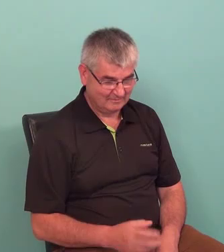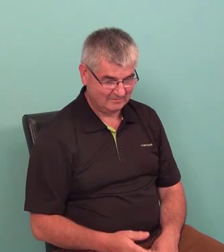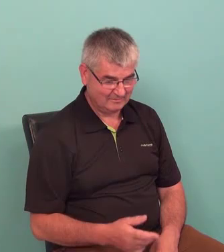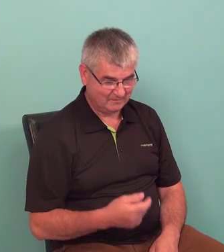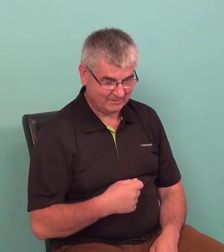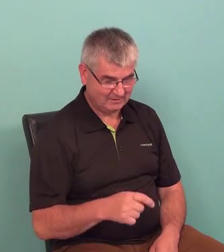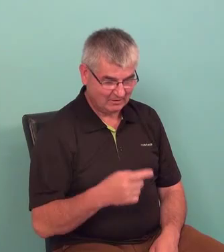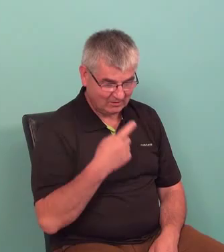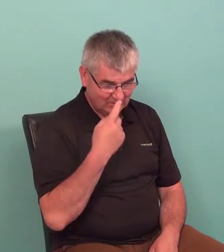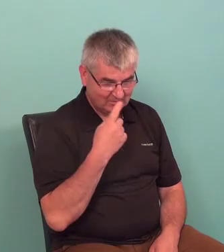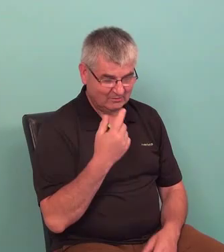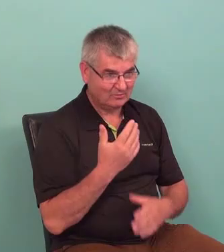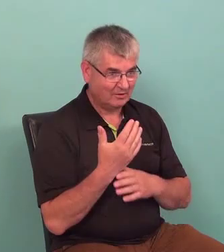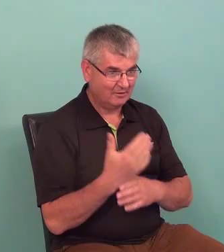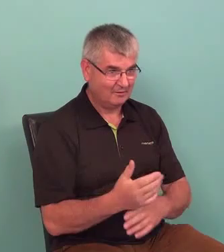Wyjazd do Olsztyna na żagle.